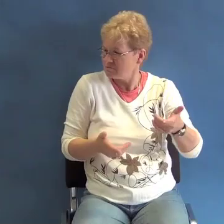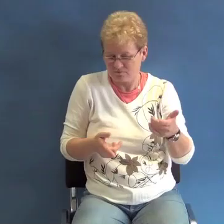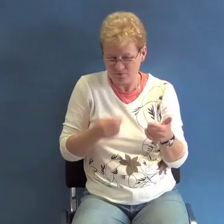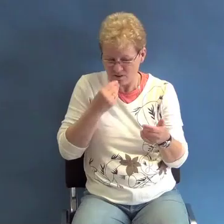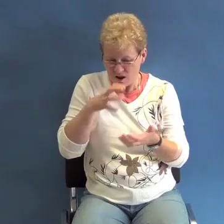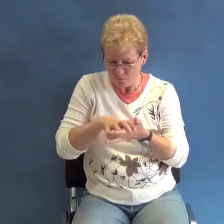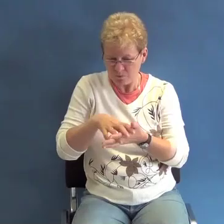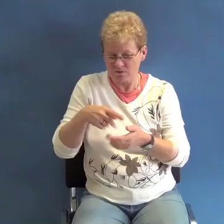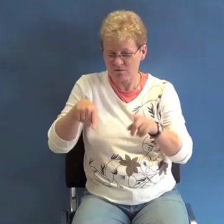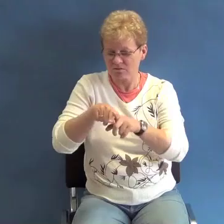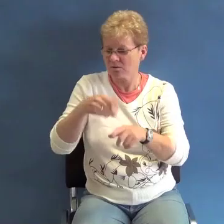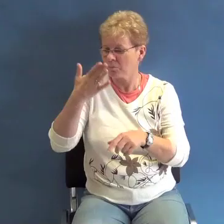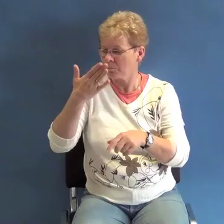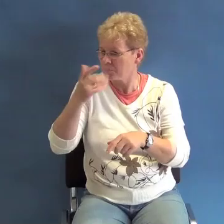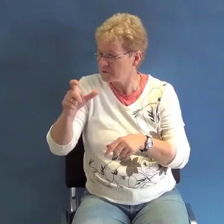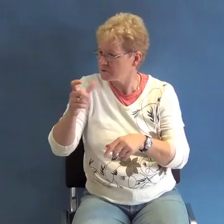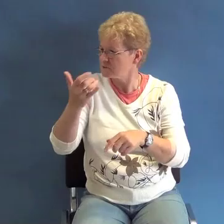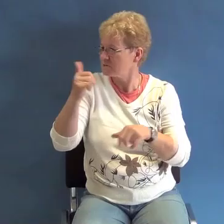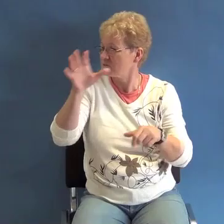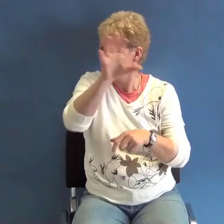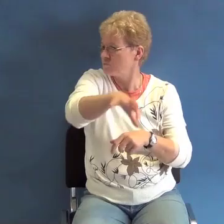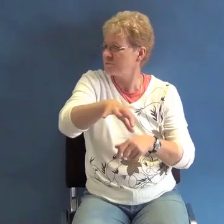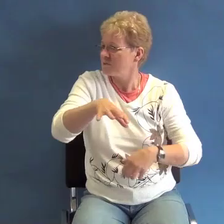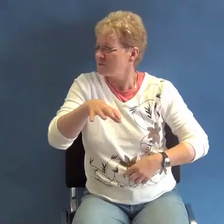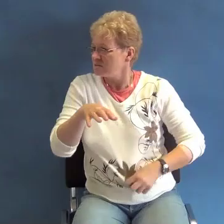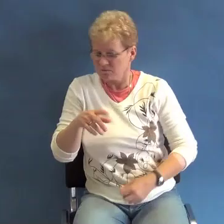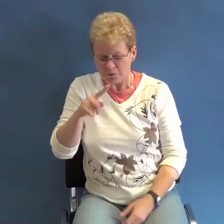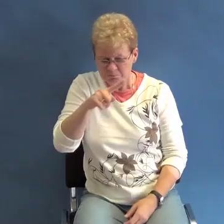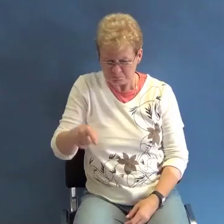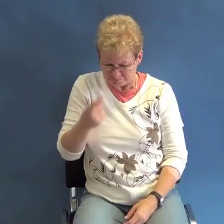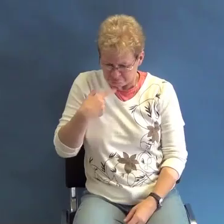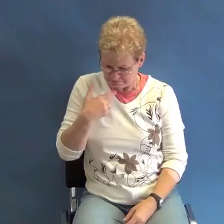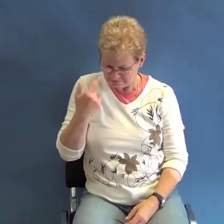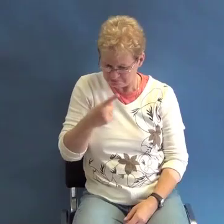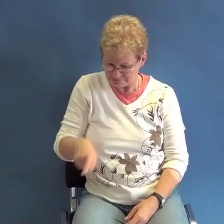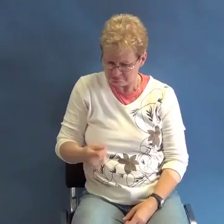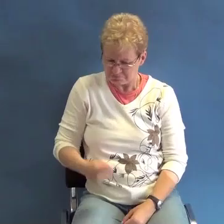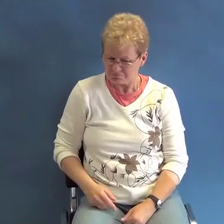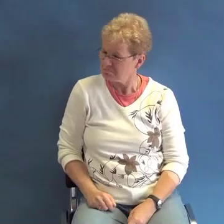Jedzenie hamburgerów, z MacDonalda, czy z innych restauracji. Nie wiem po co ten zakaz.